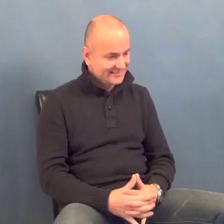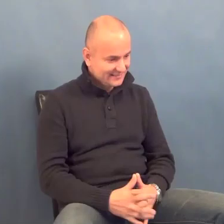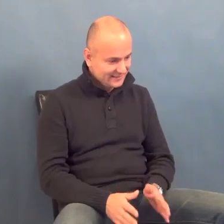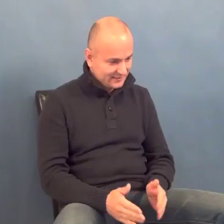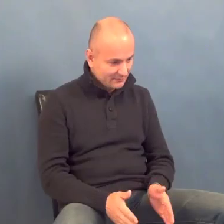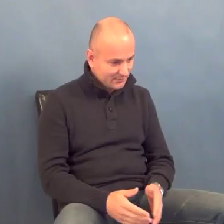Następny.